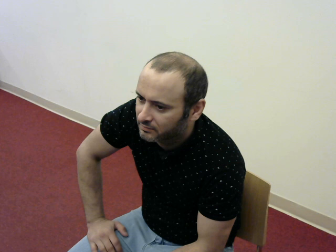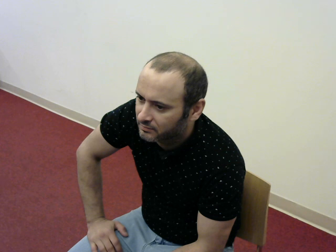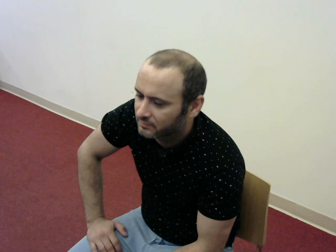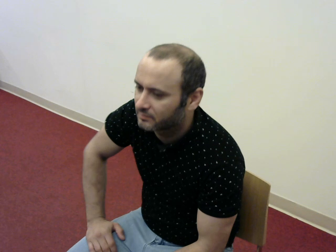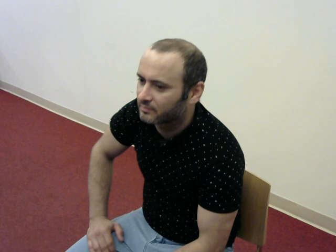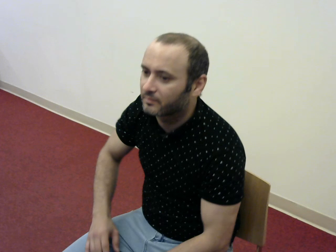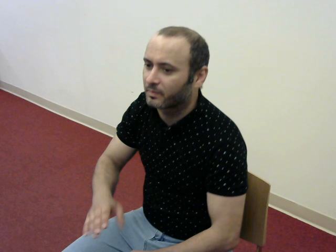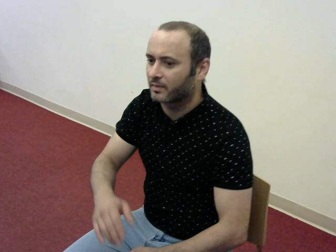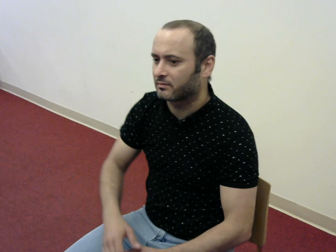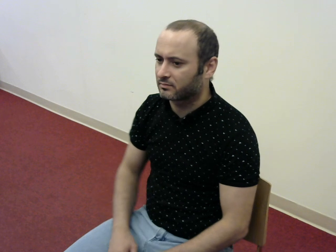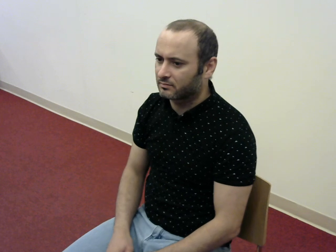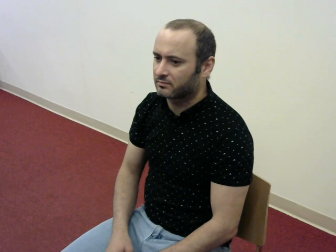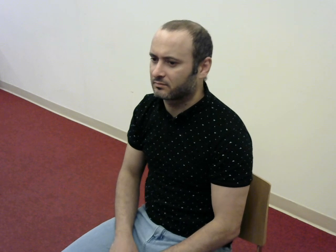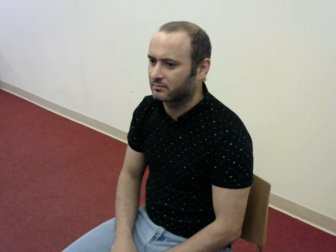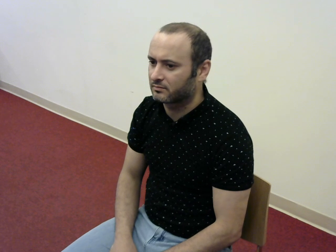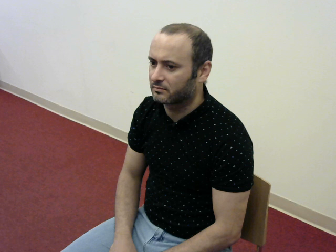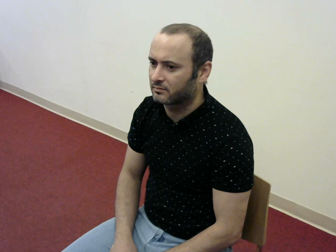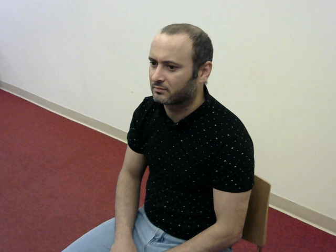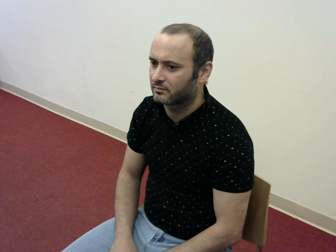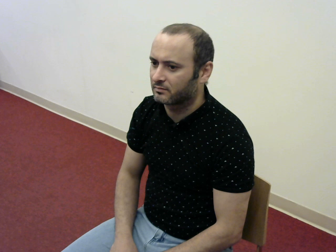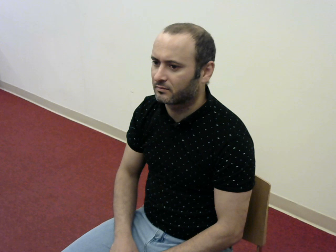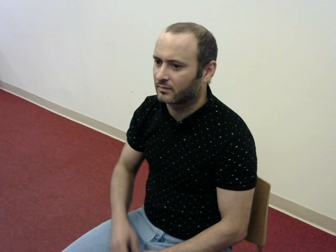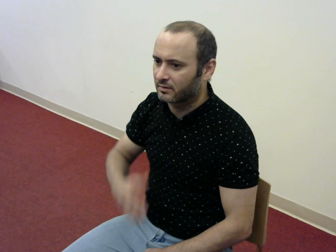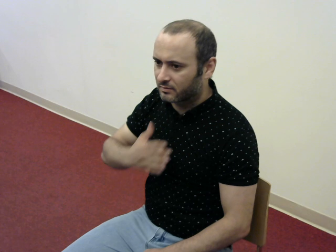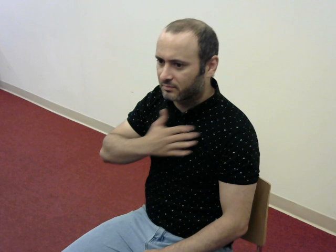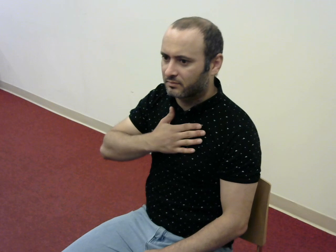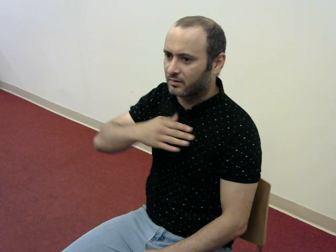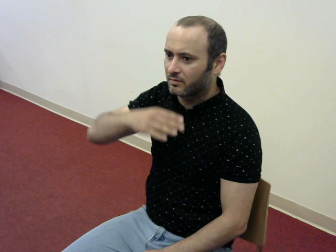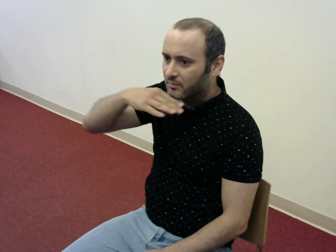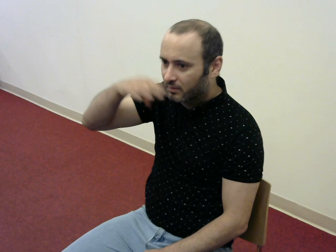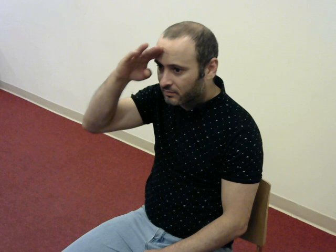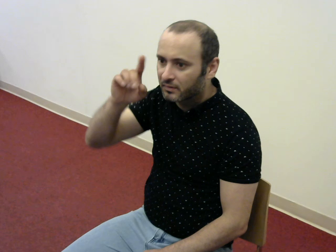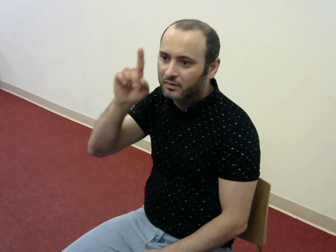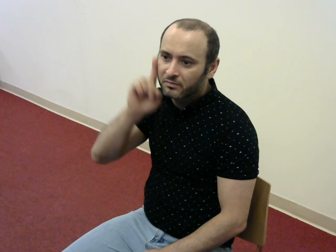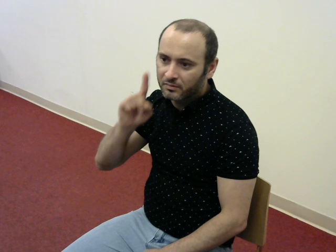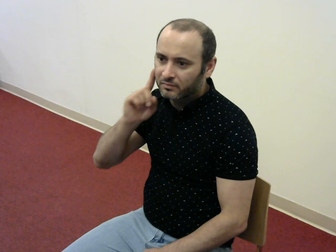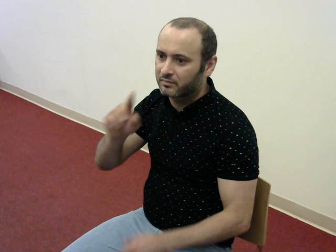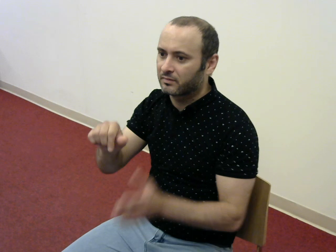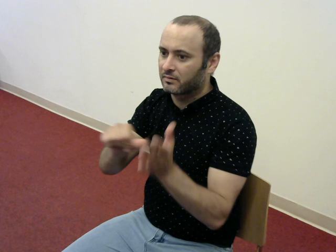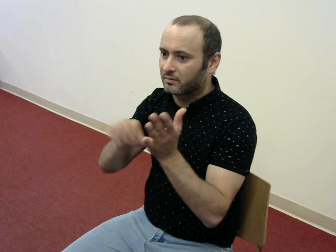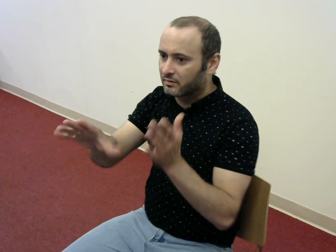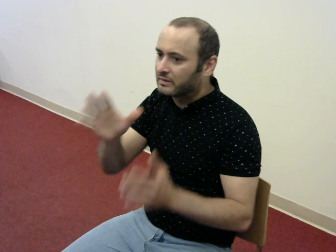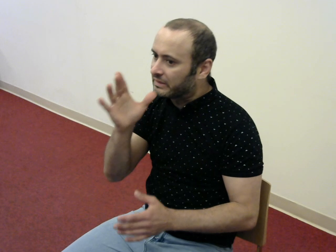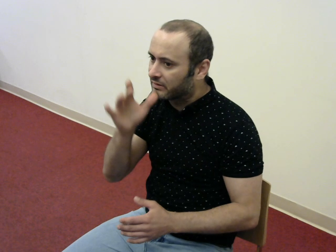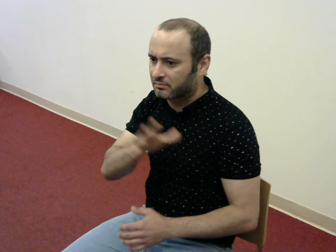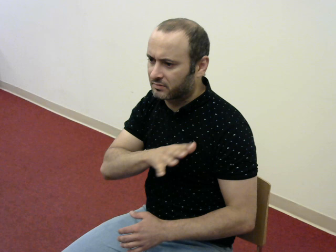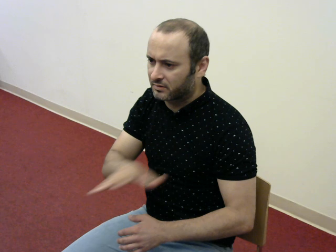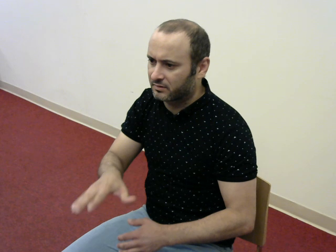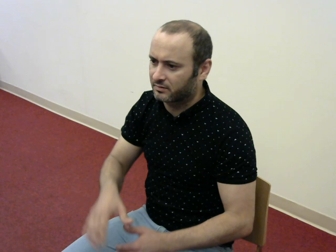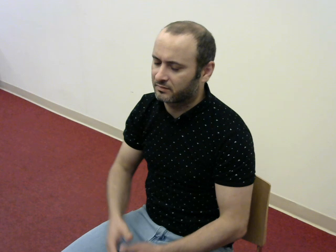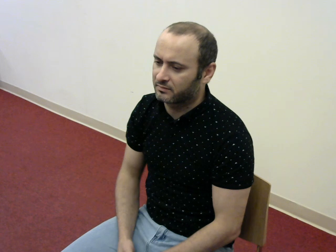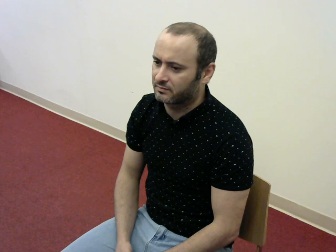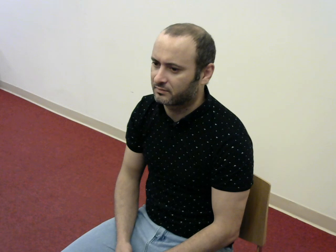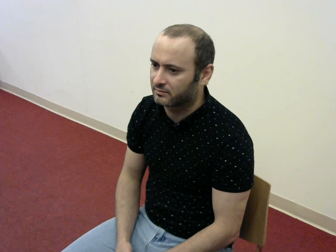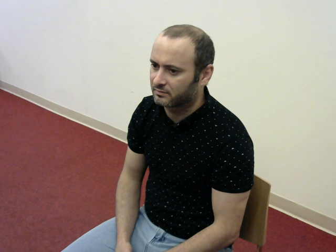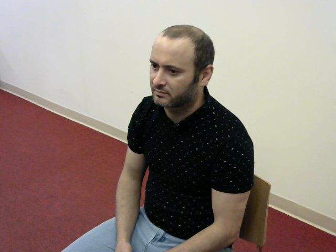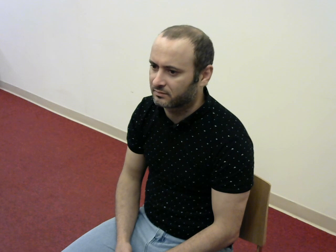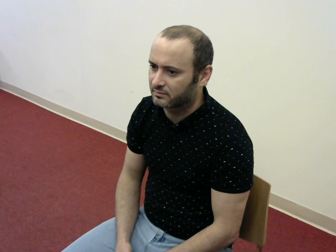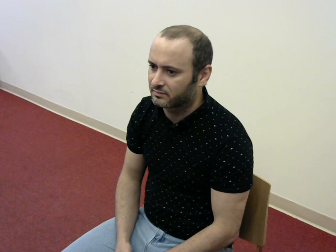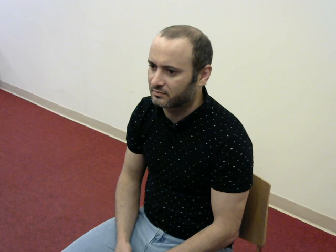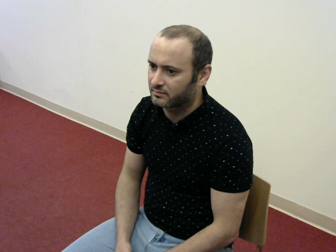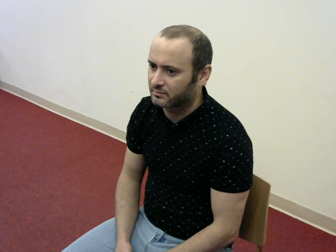Mənim atamın hələ 65 yaşı olmayıb